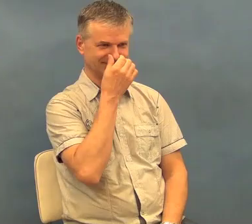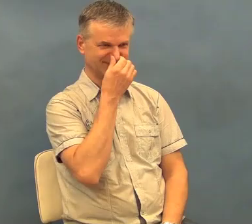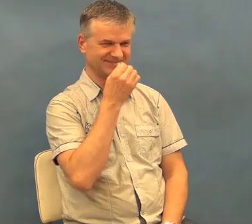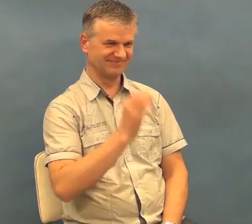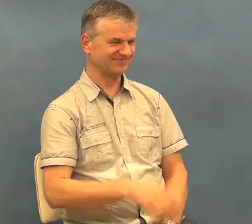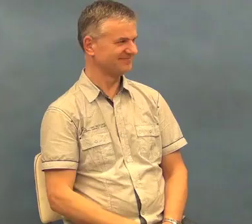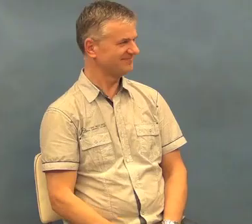Dobrze.